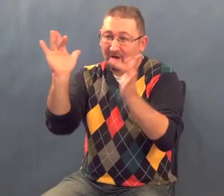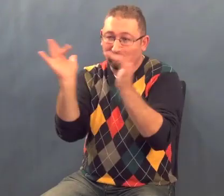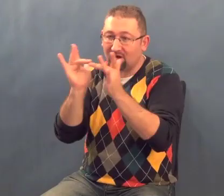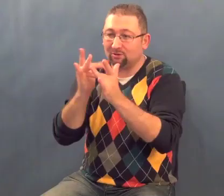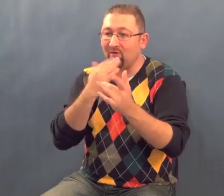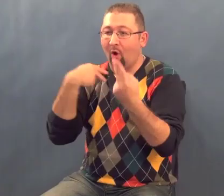Może masz rację.